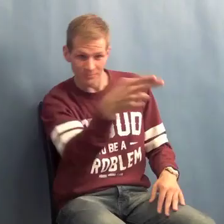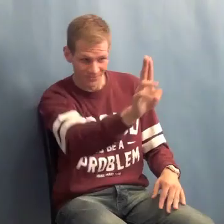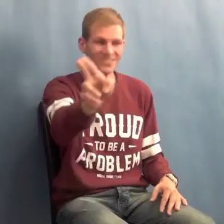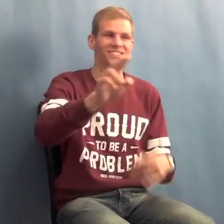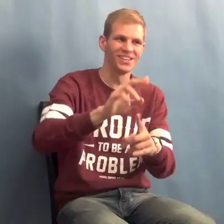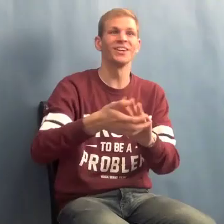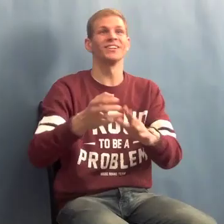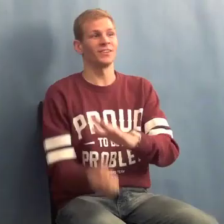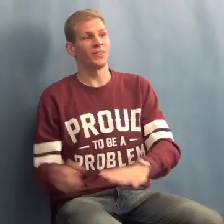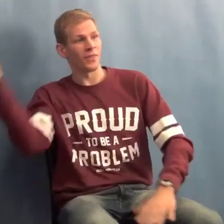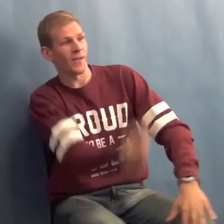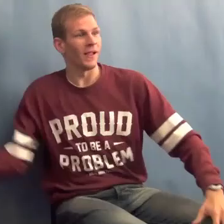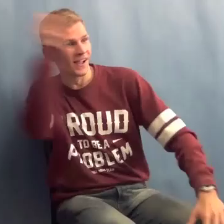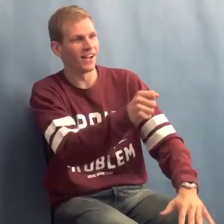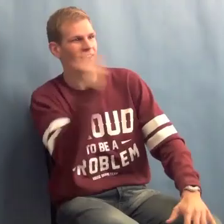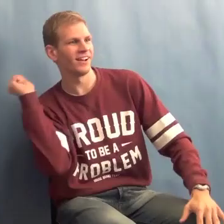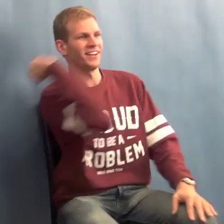Wziął kamień do ręki, zamachnął się i rzucił.